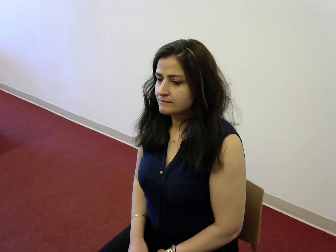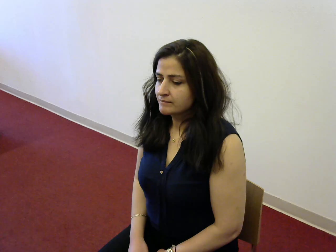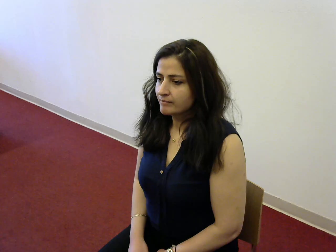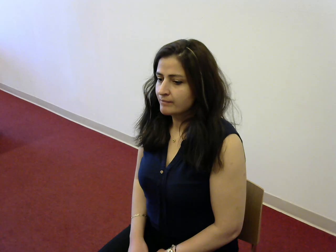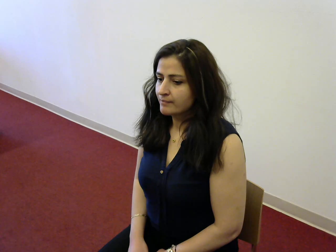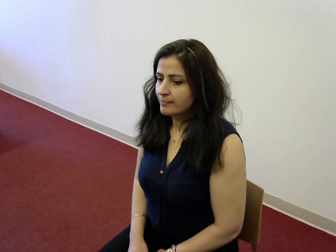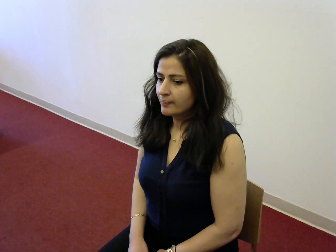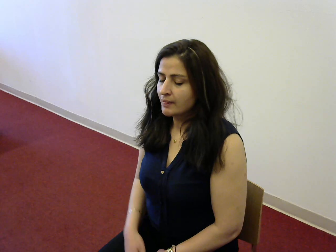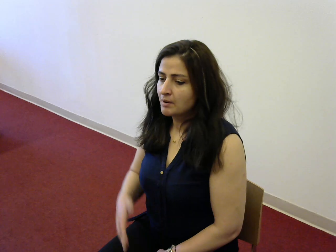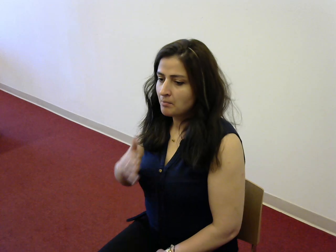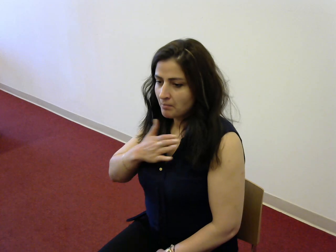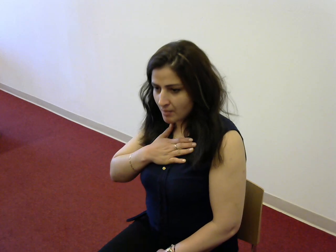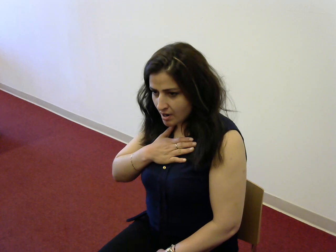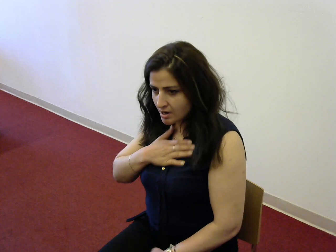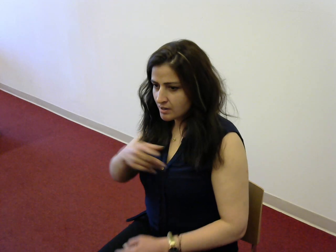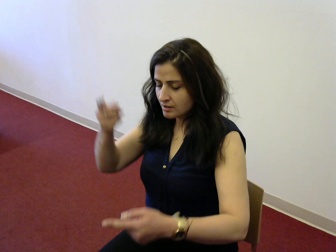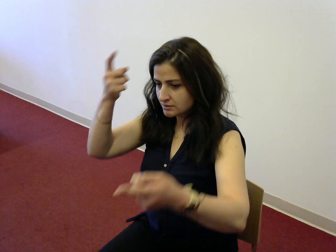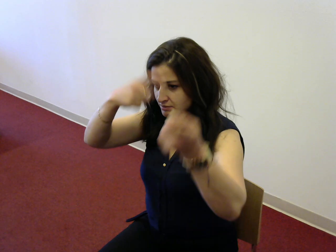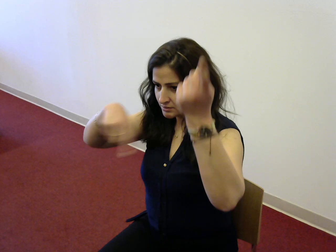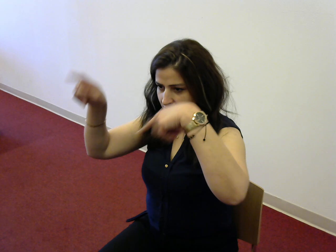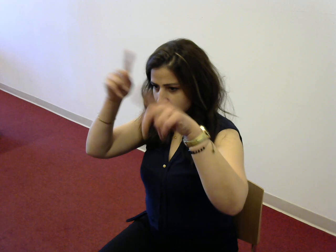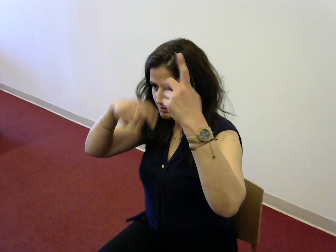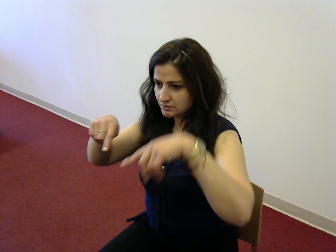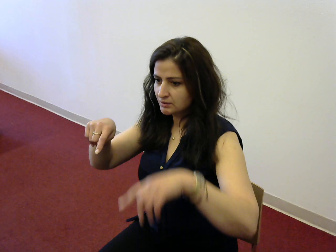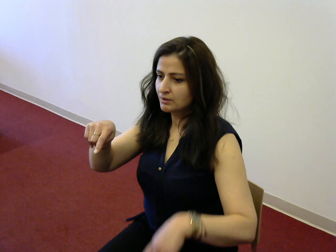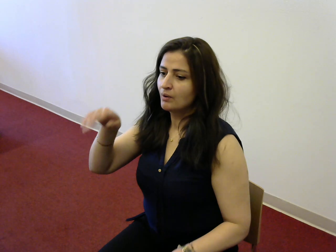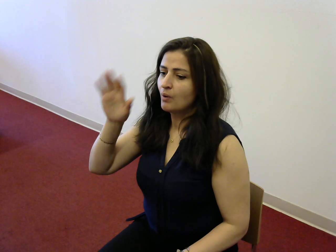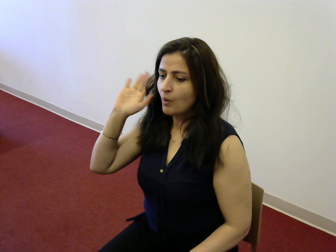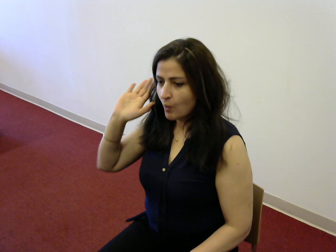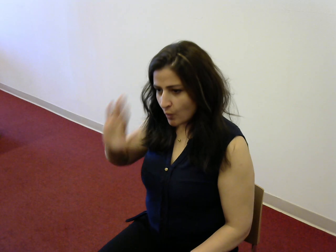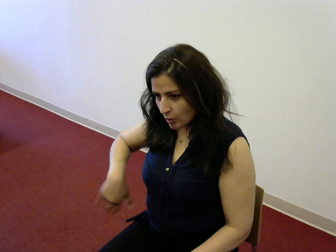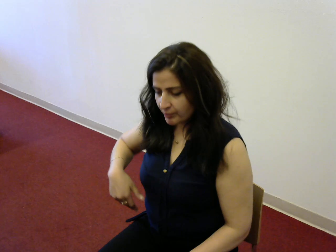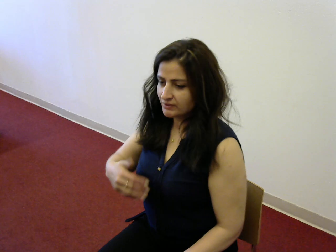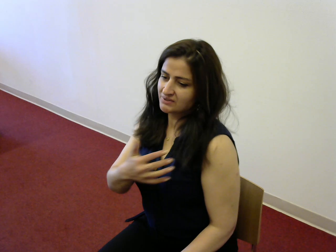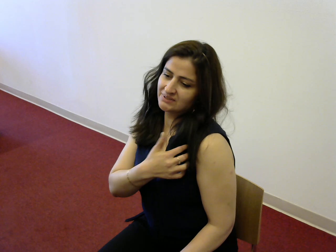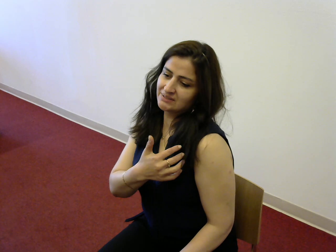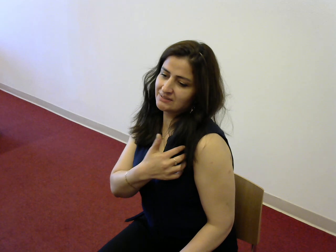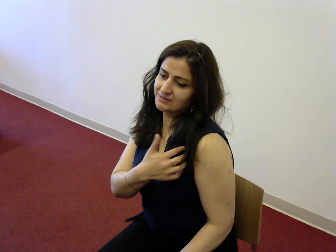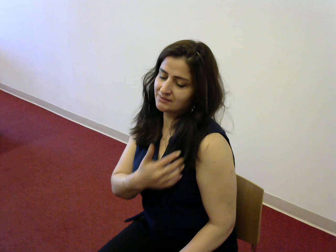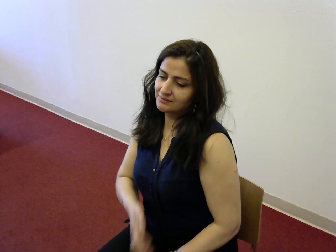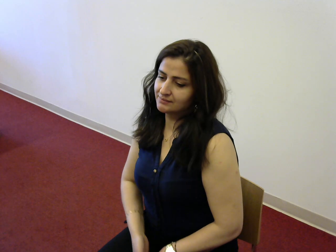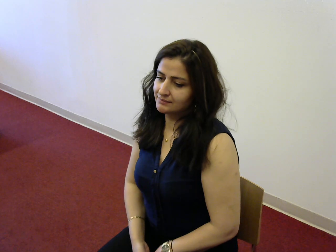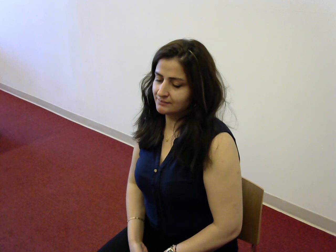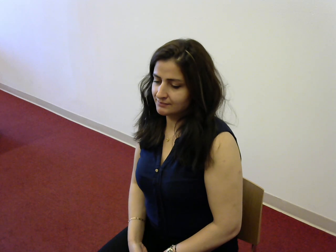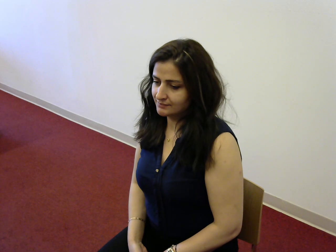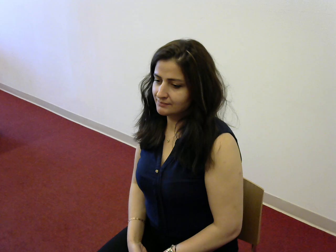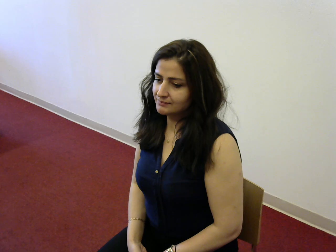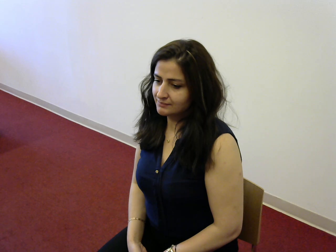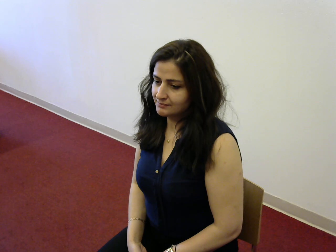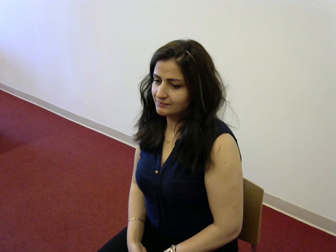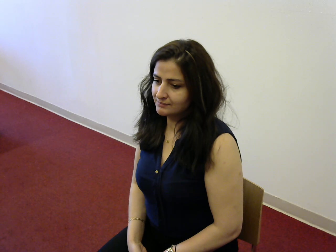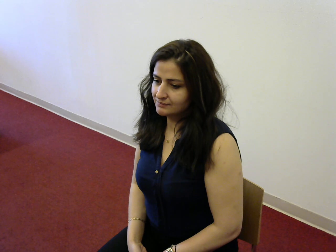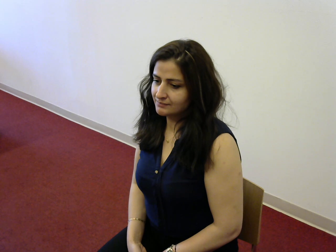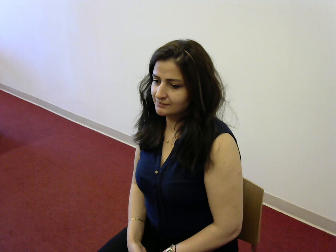Mən dizayner olmaq istəyirəm